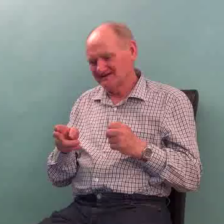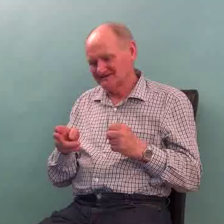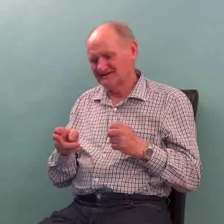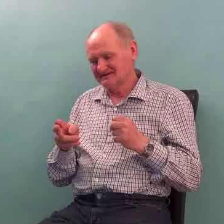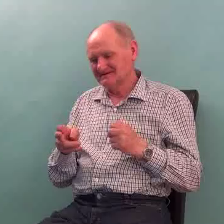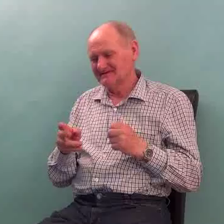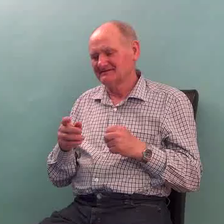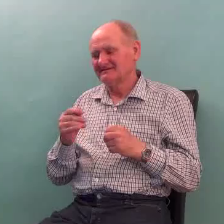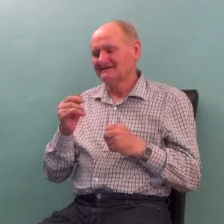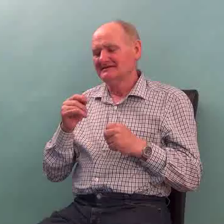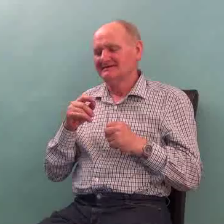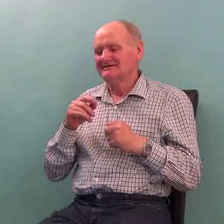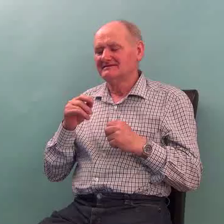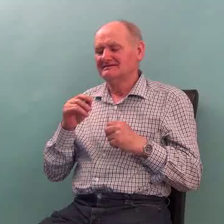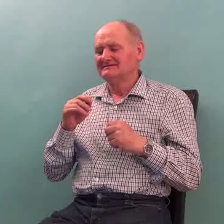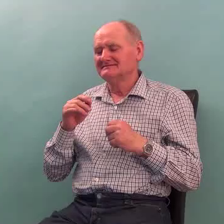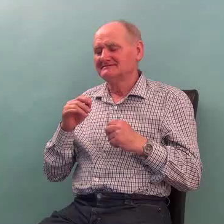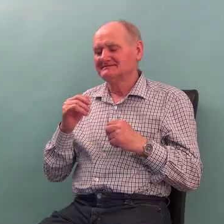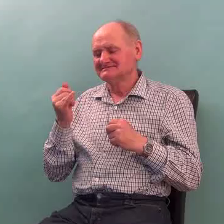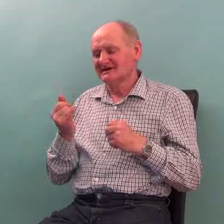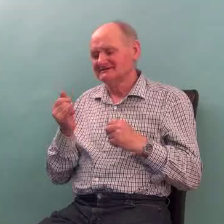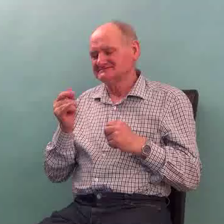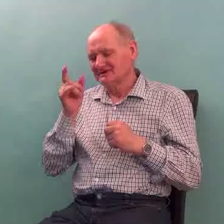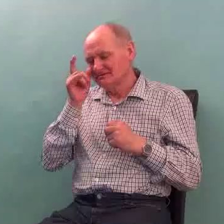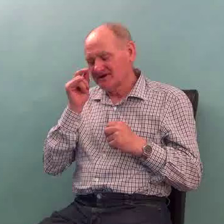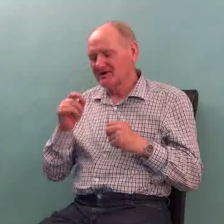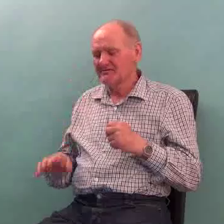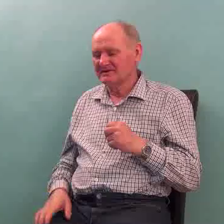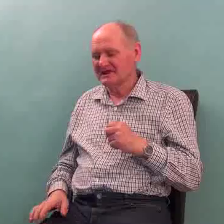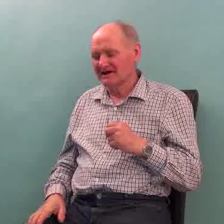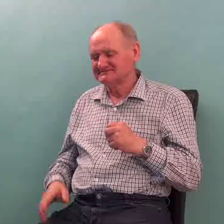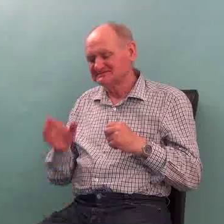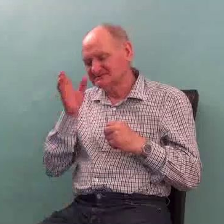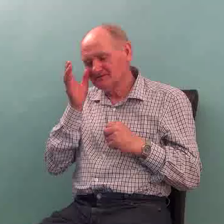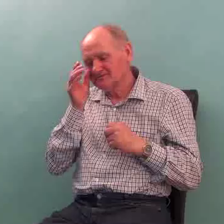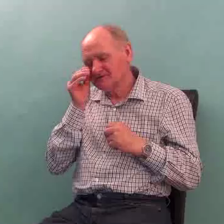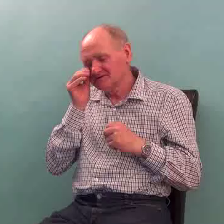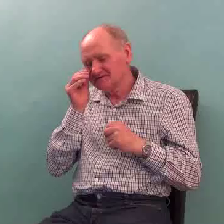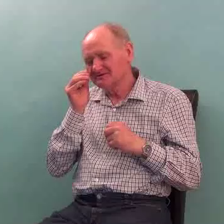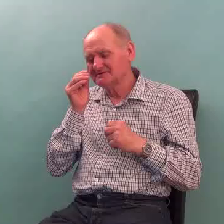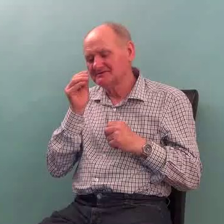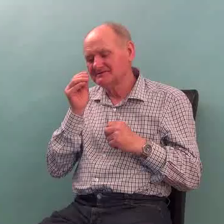Dziecko śpi, pies śpi.